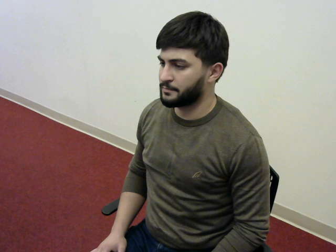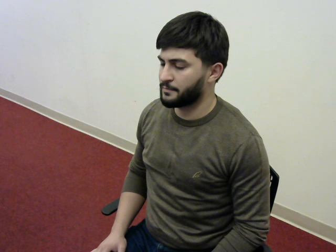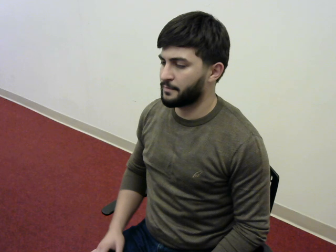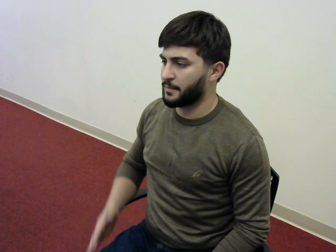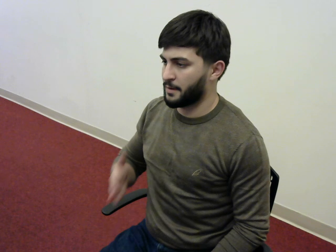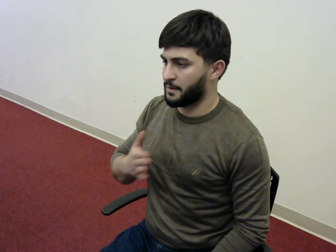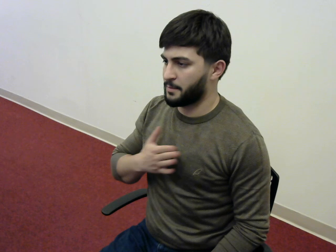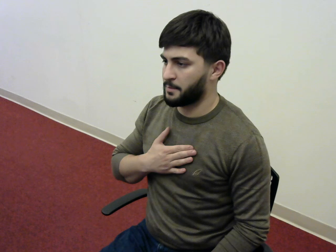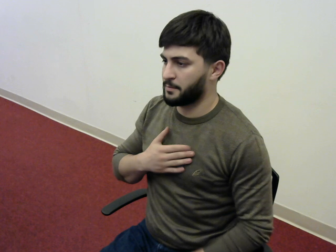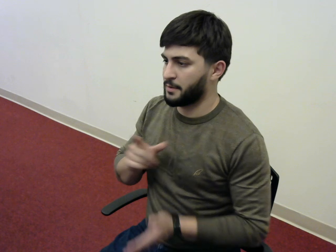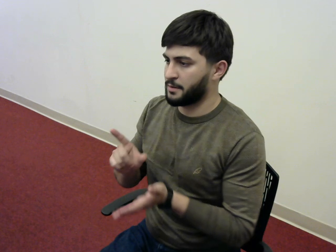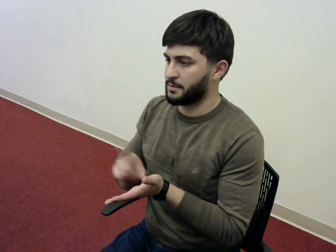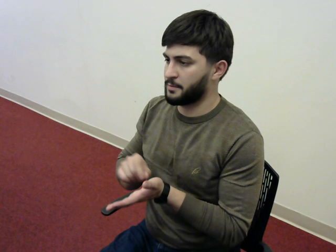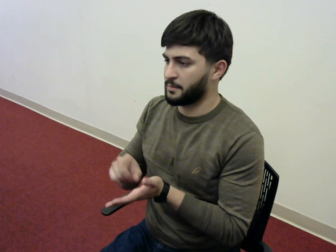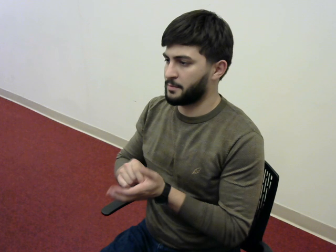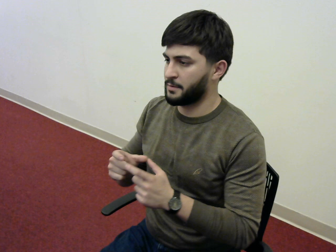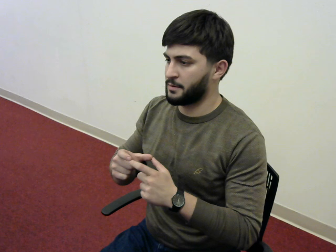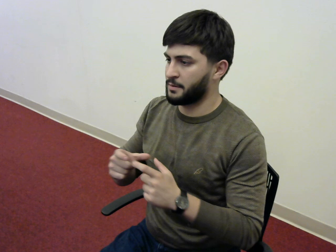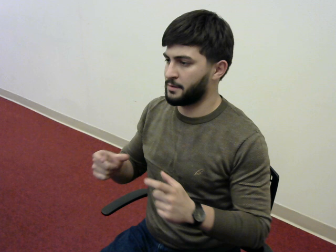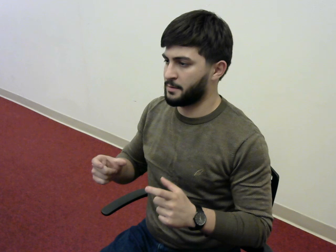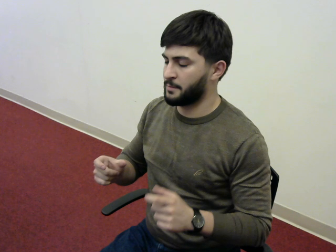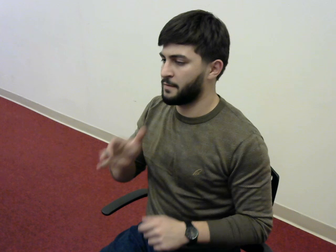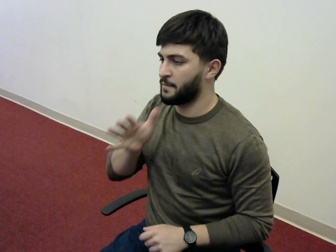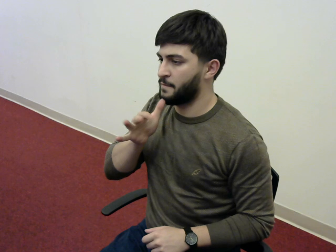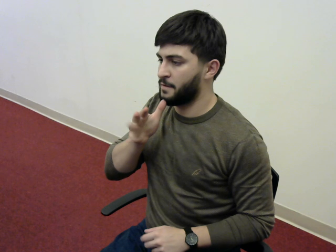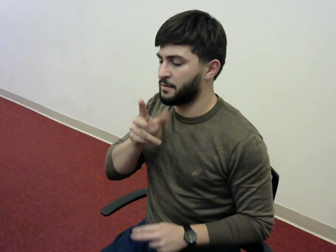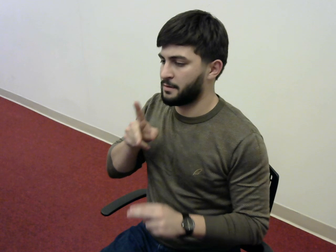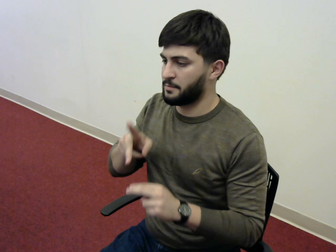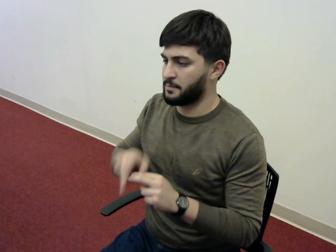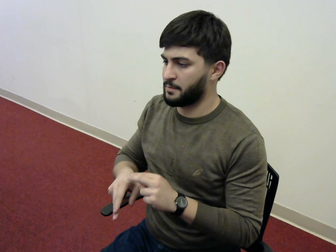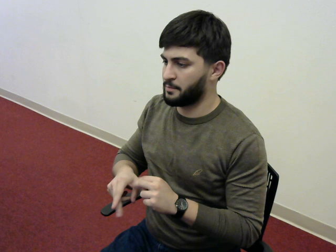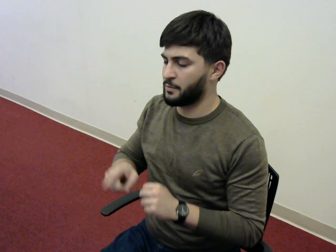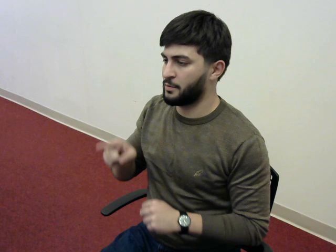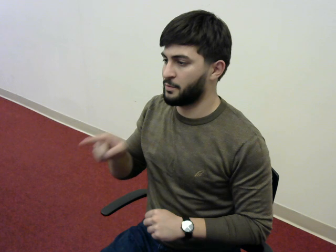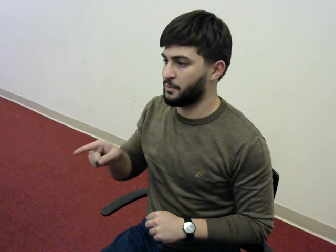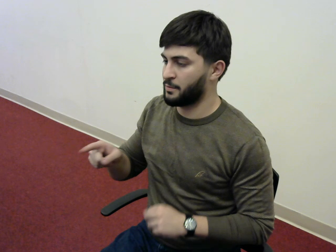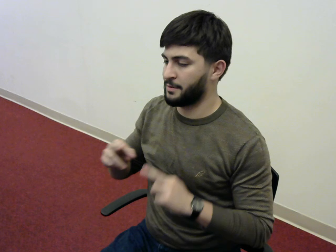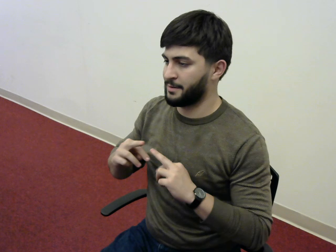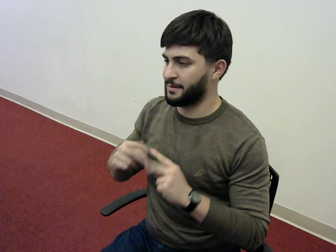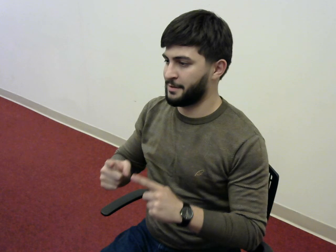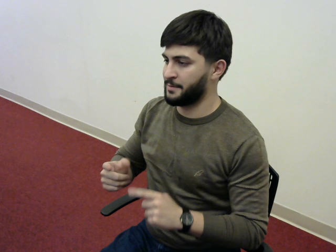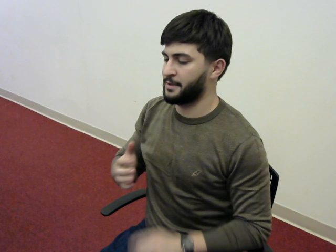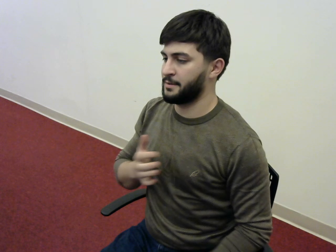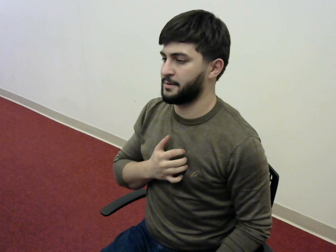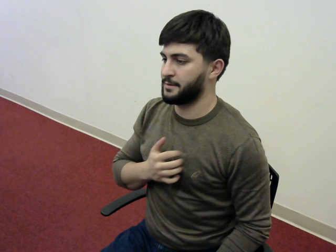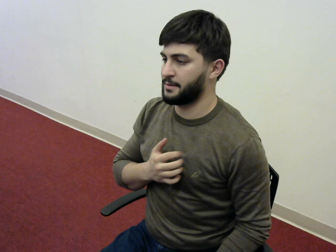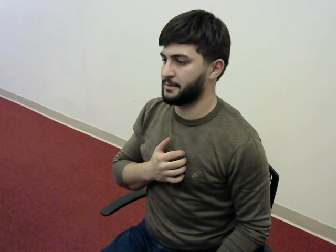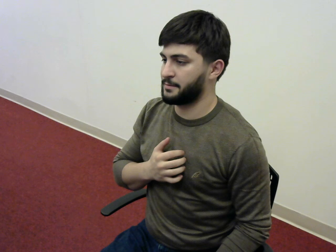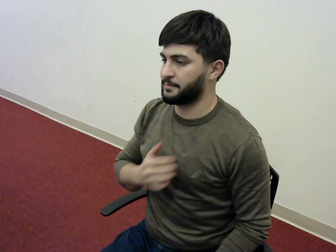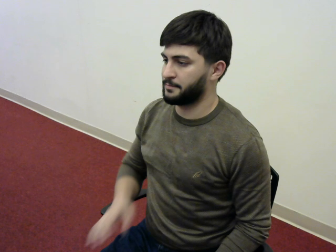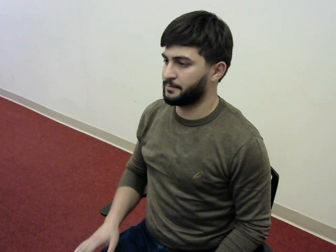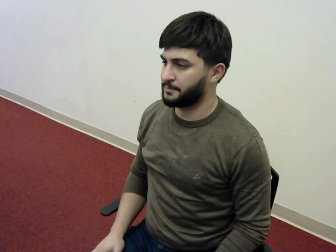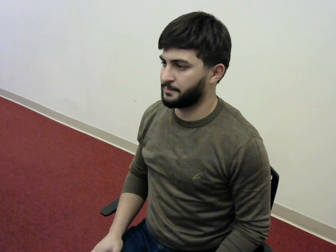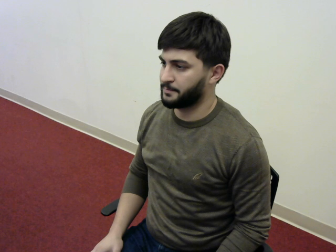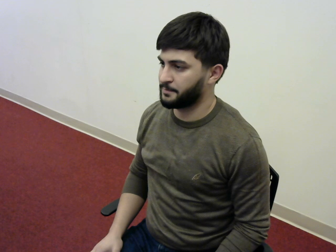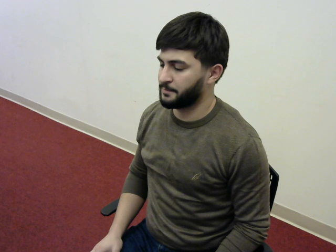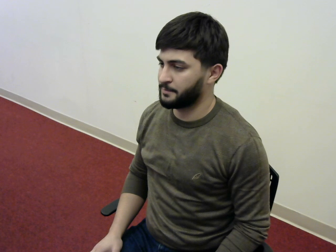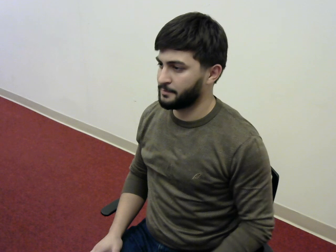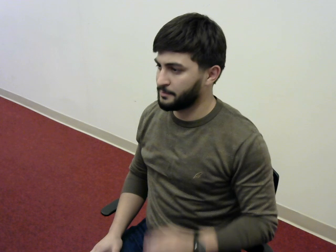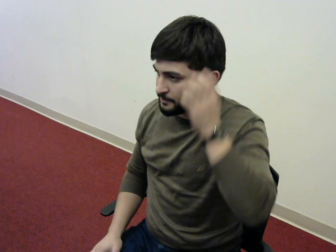Mənim pensiya kartımın müddəti bitib, onu dəyişmək istəyirəm